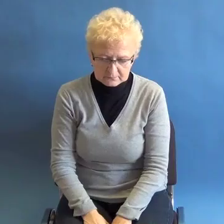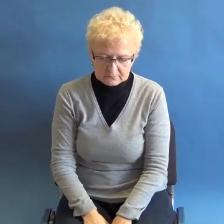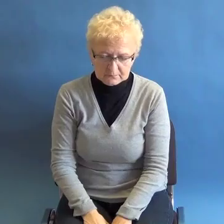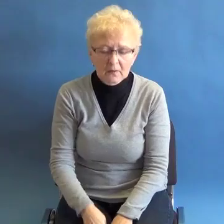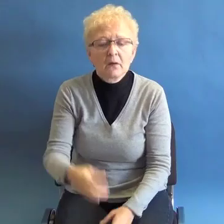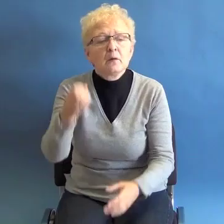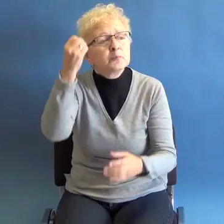Gdzie ten prysznic?